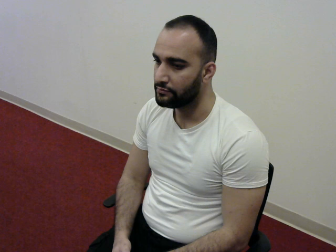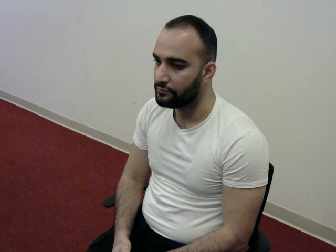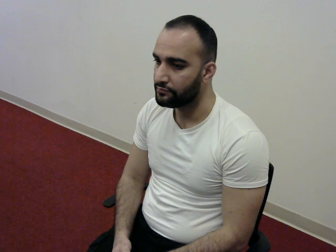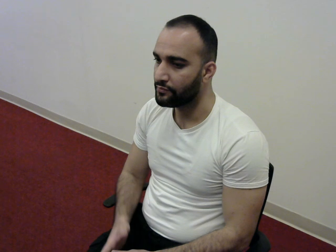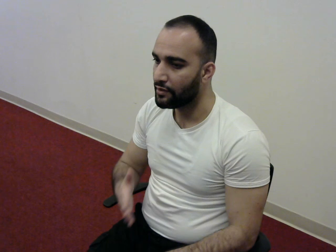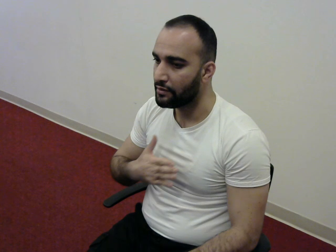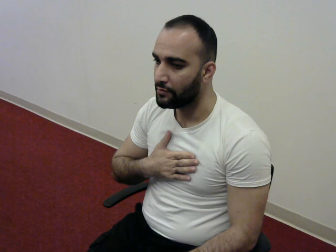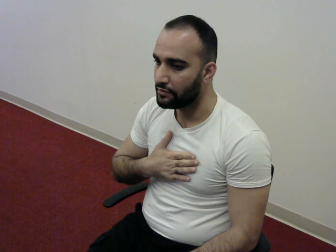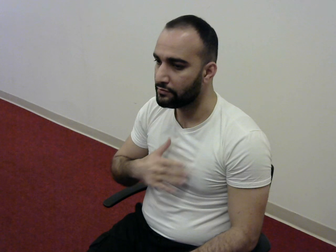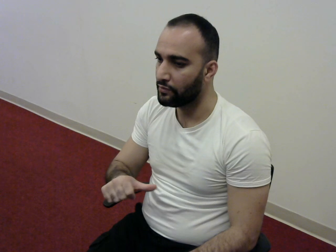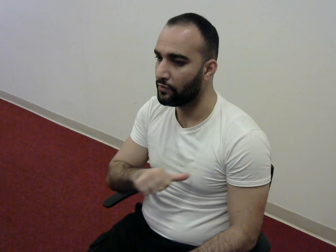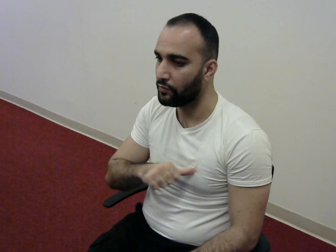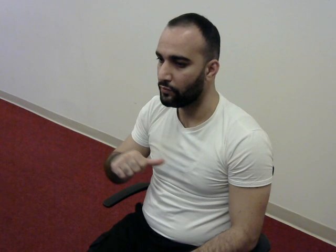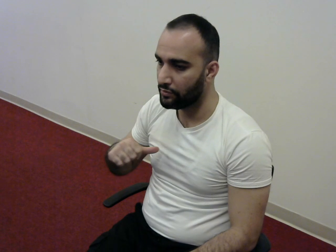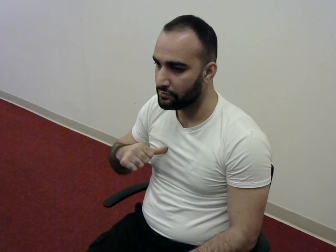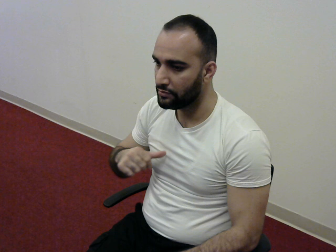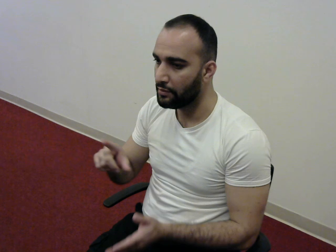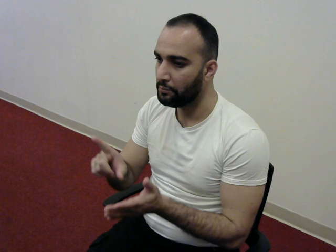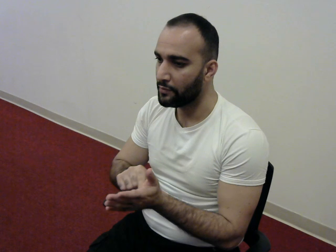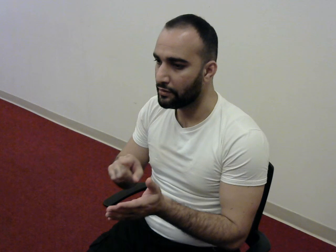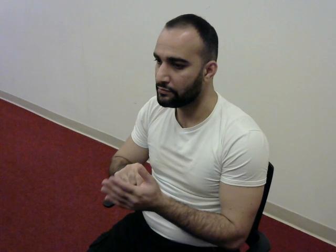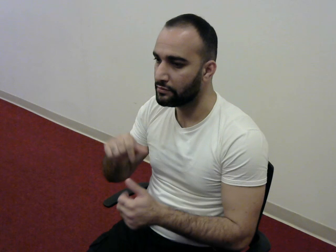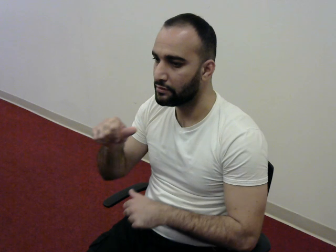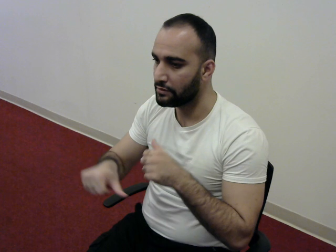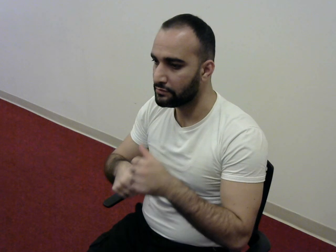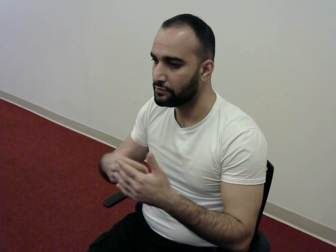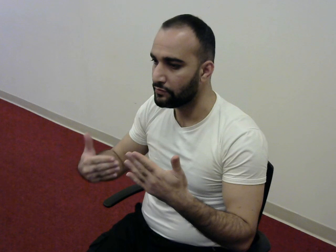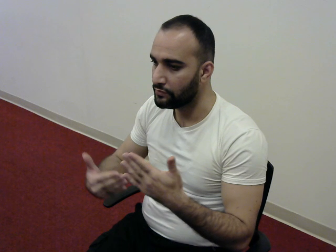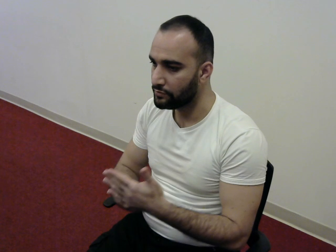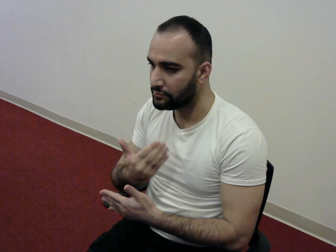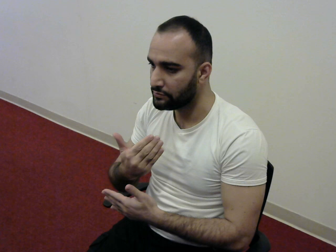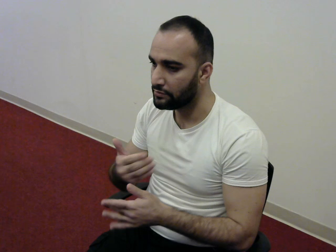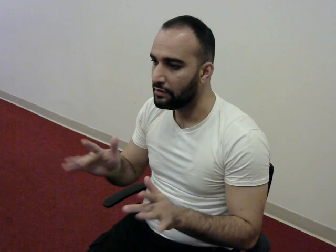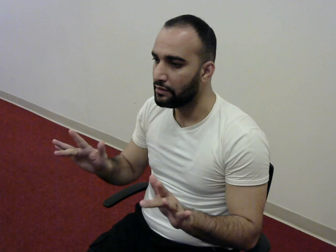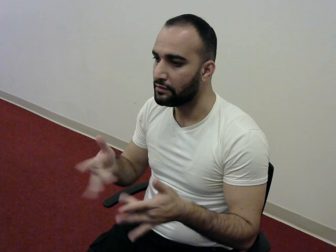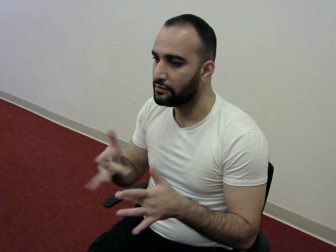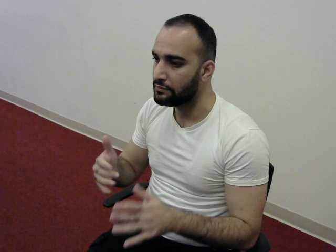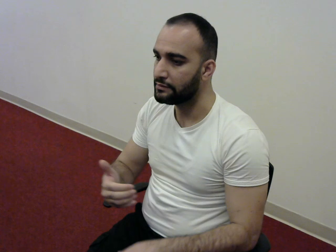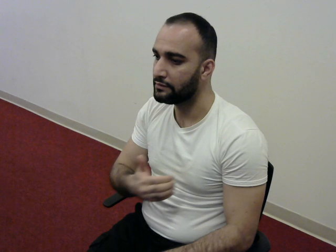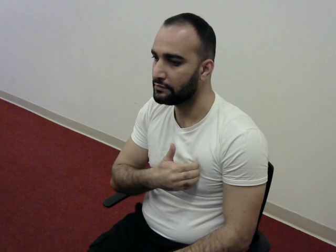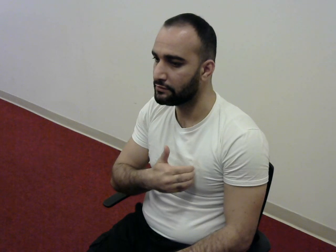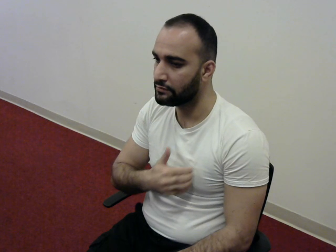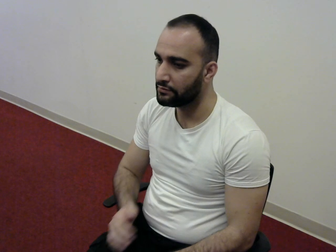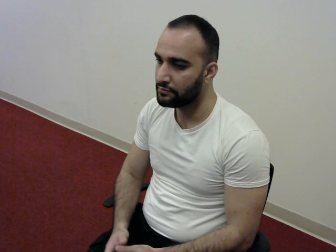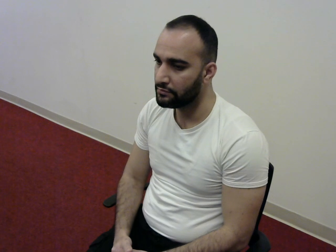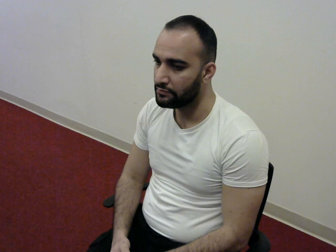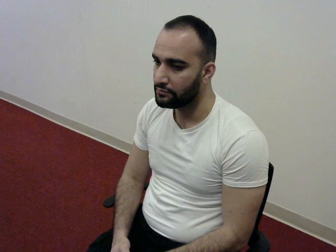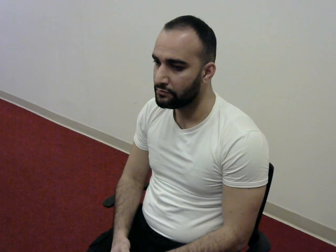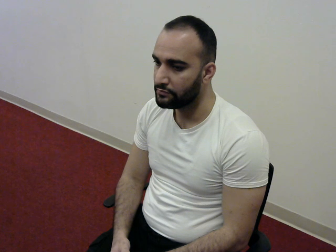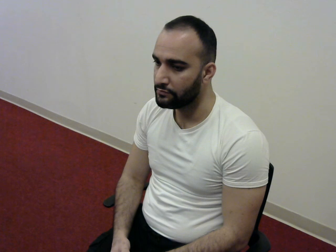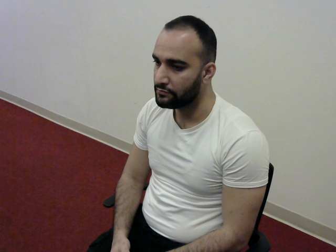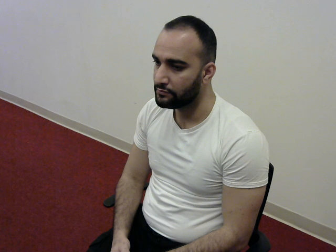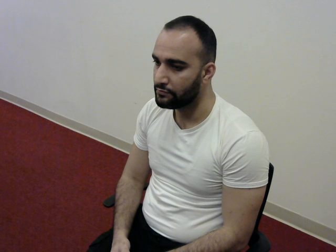Mən öz pensiyamı yenidən hesablatdırmaq istəyirəm